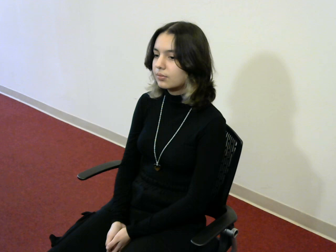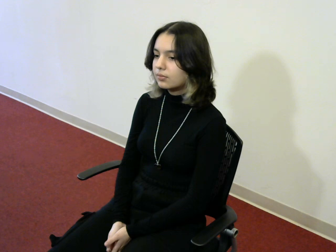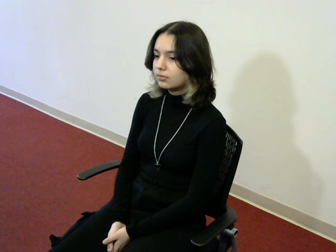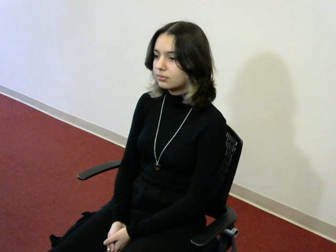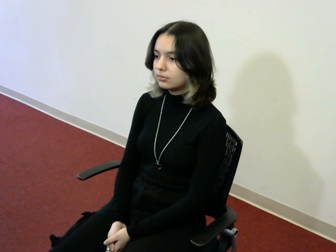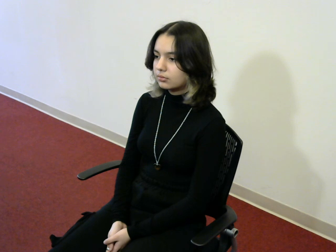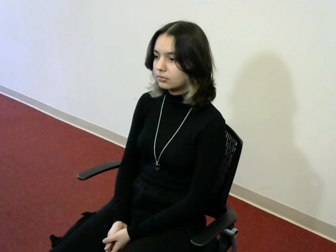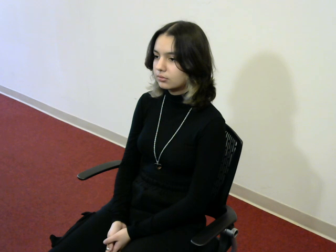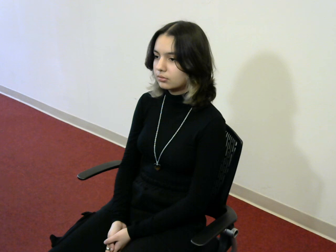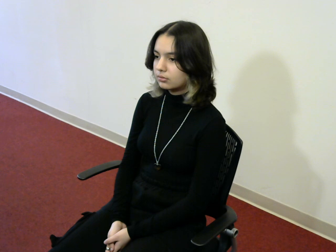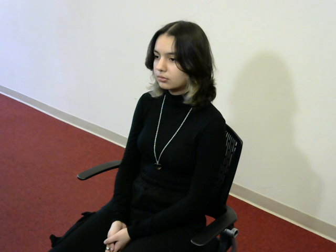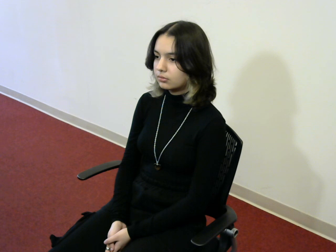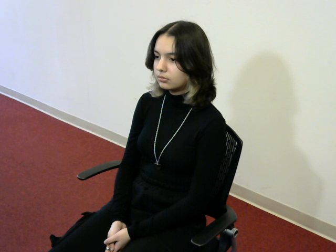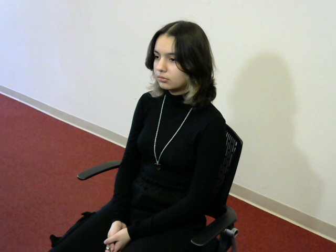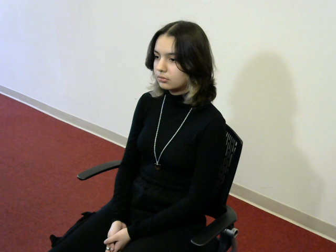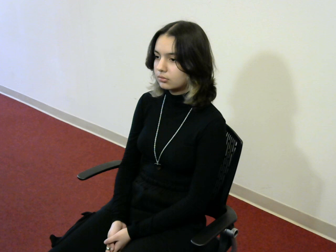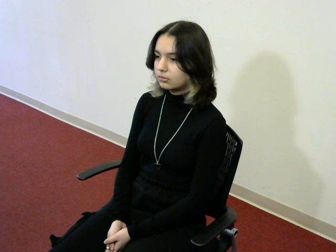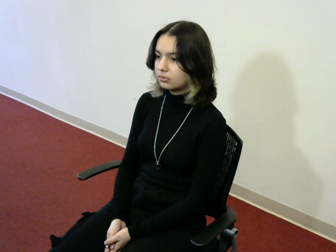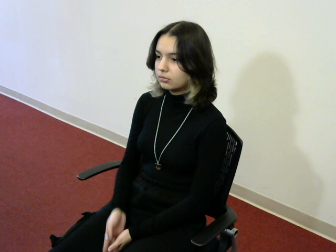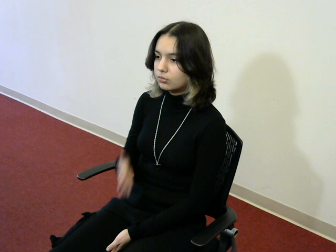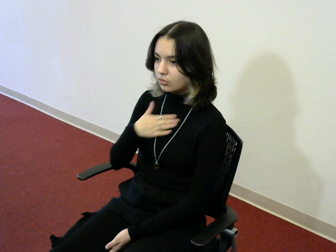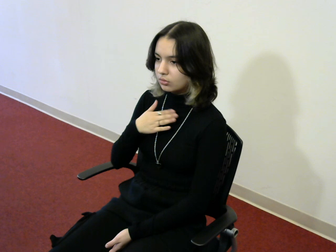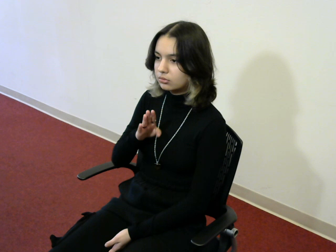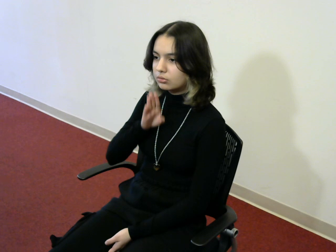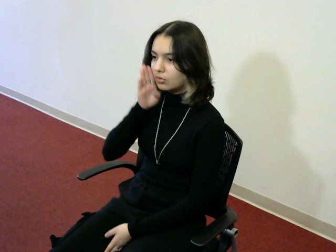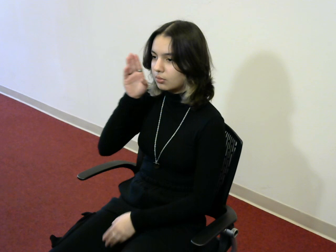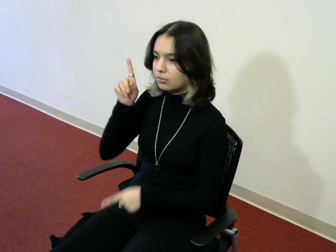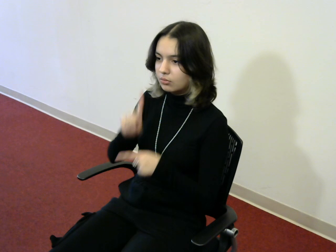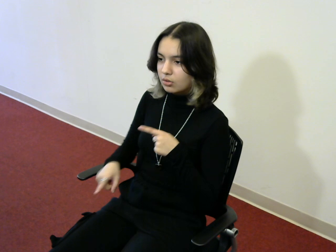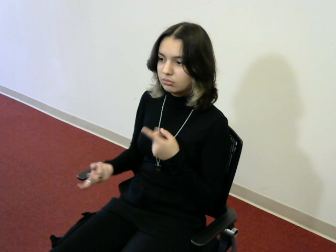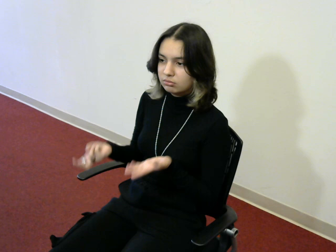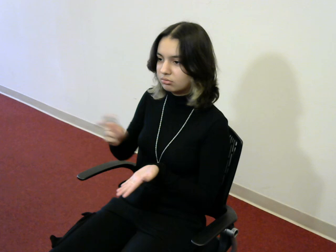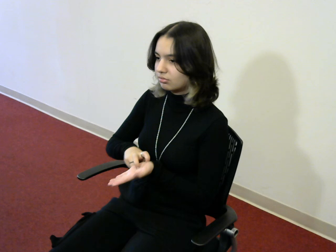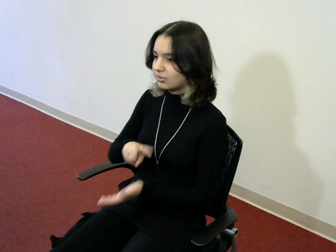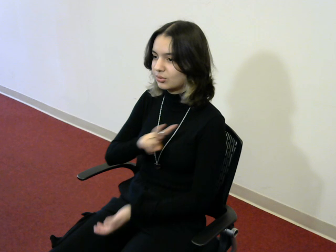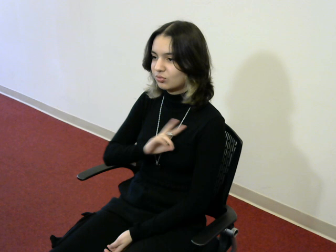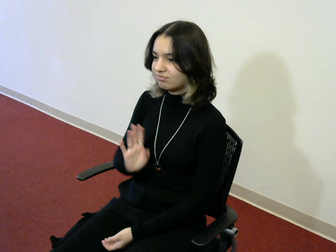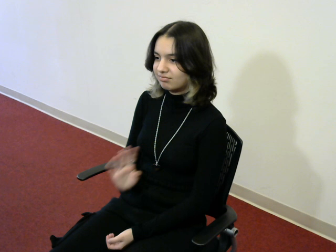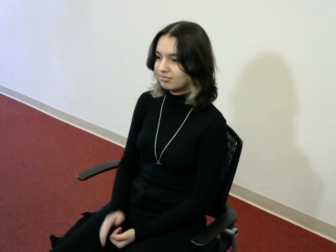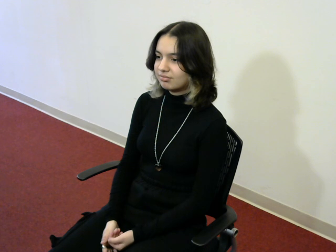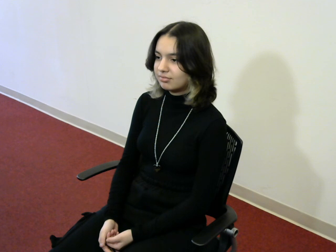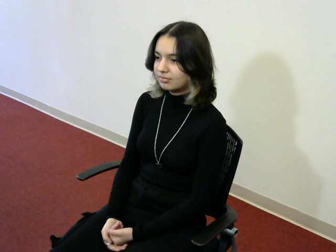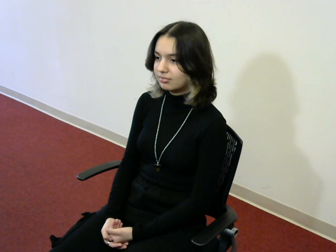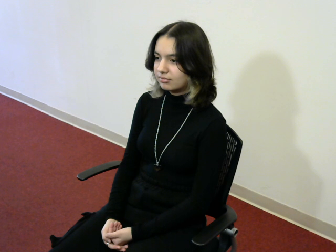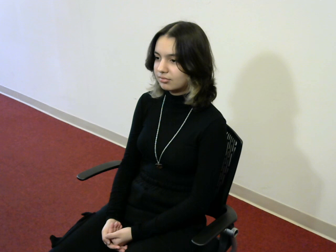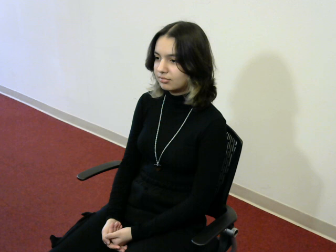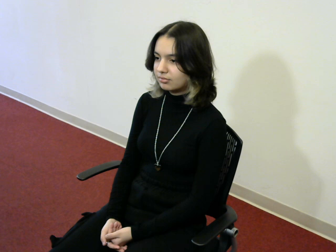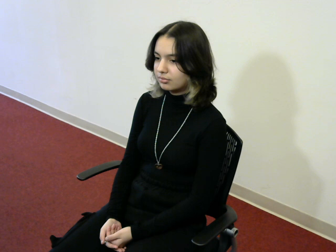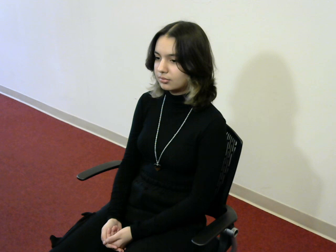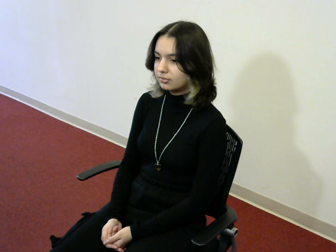Mən səhərlər tez durmağı sevmirəm